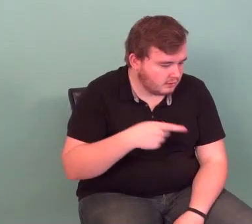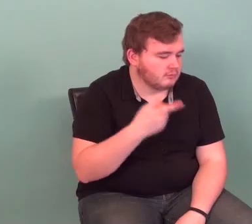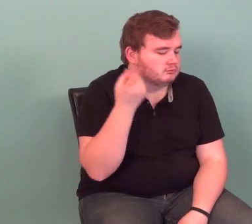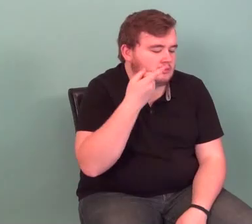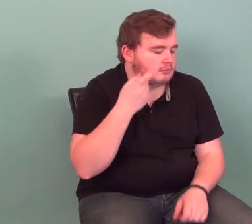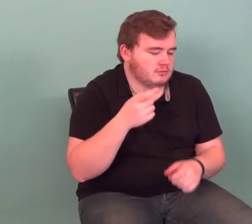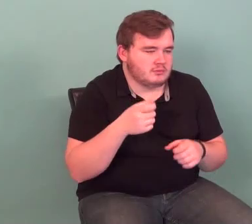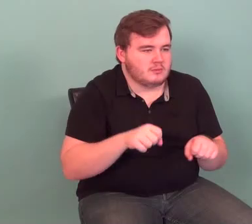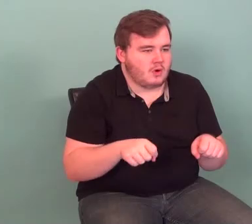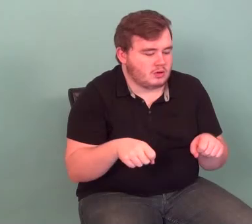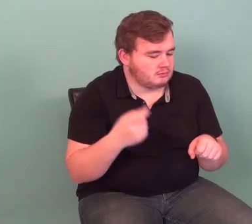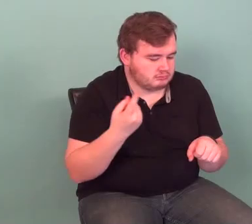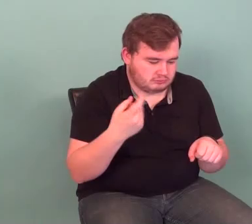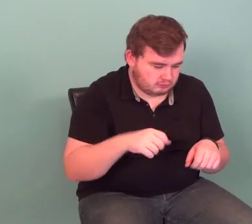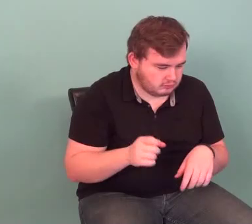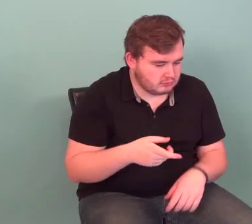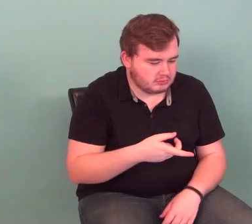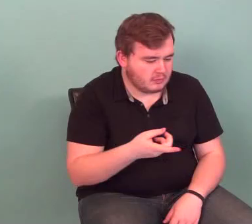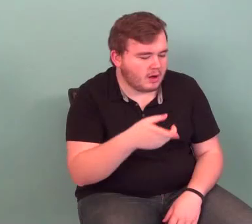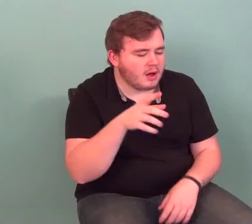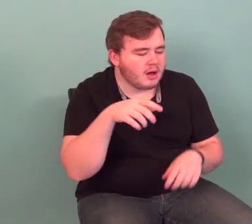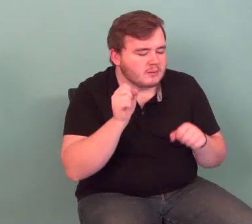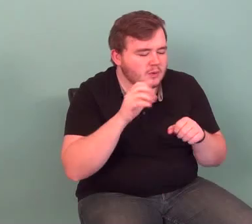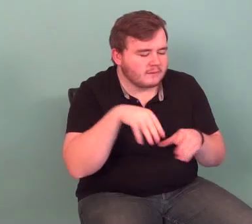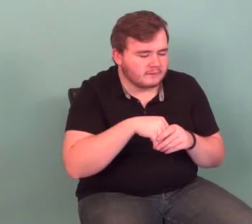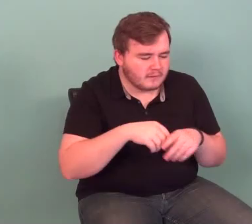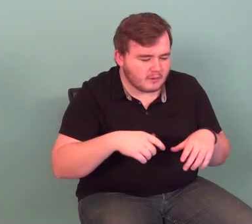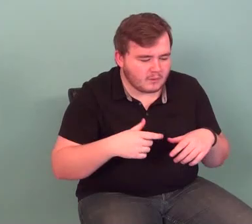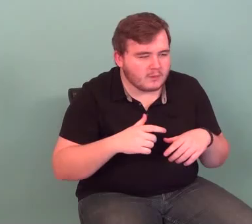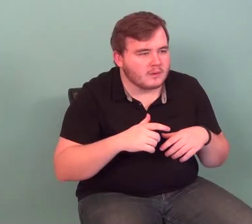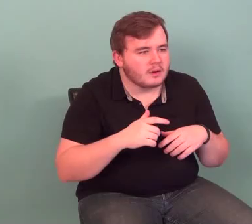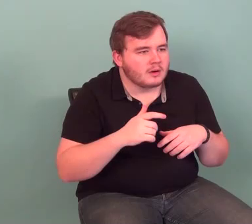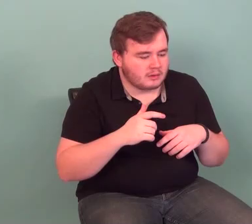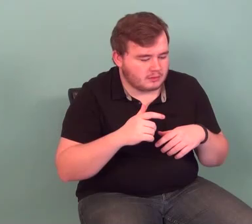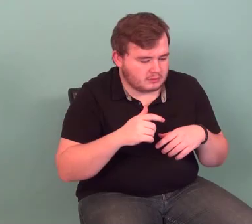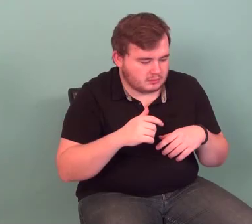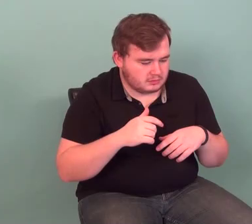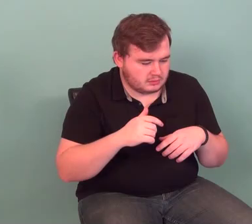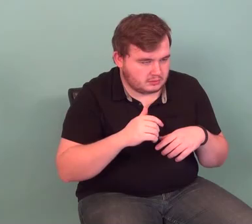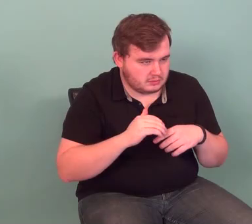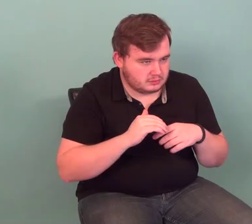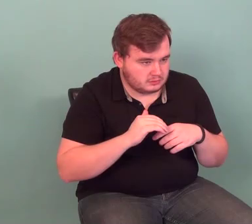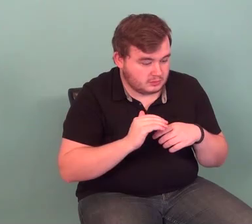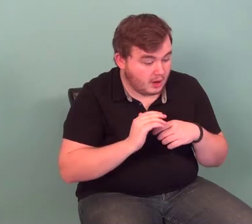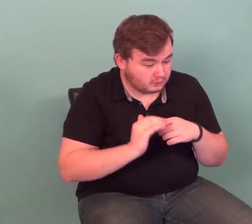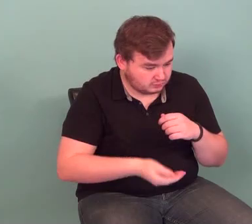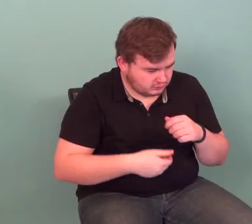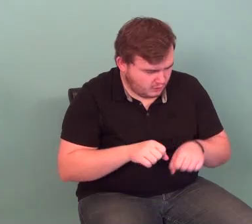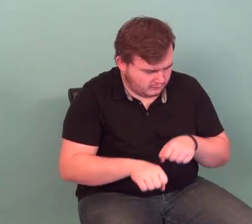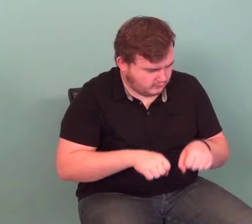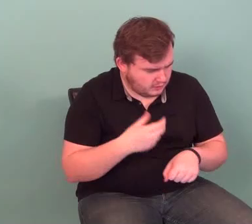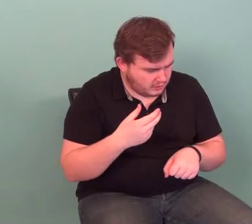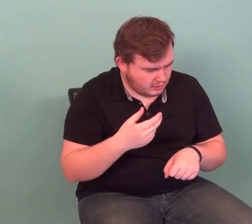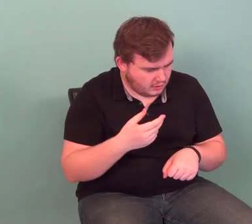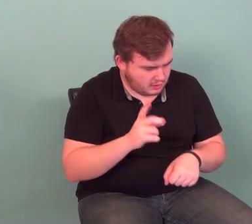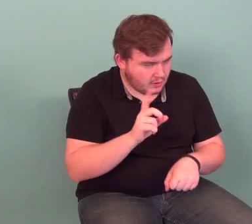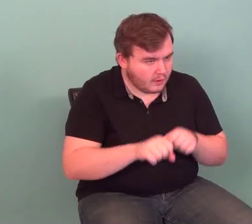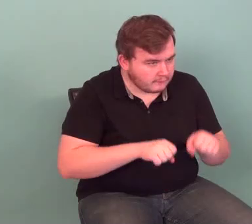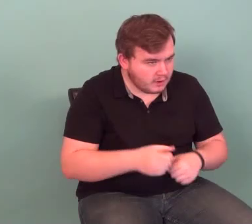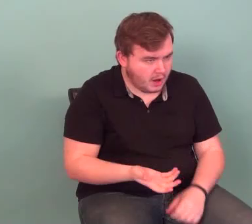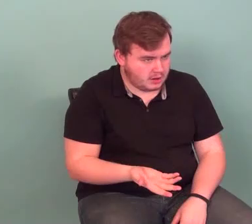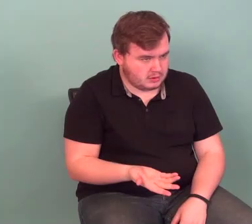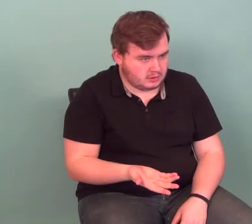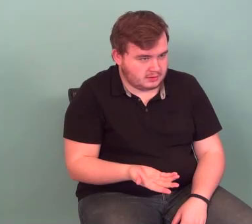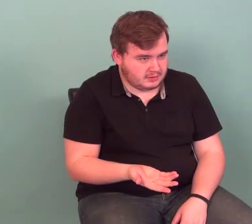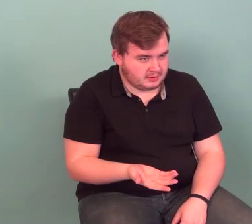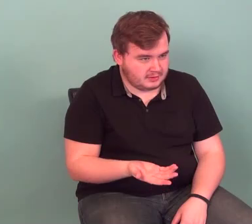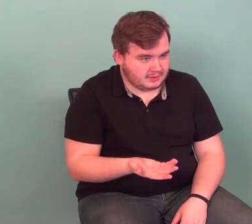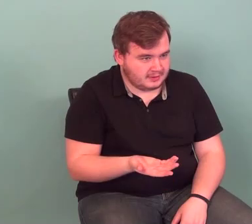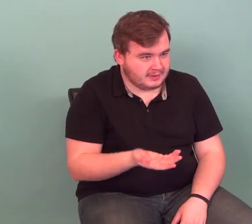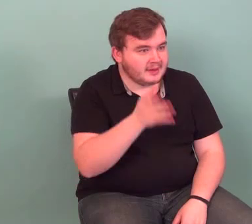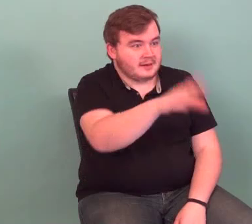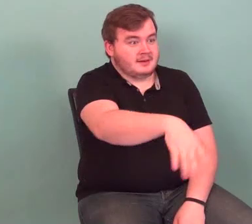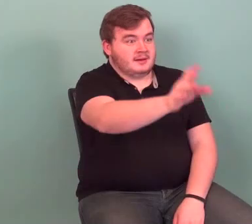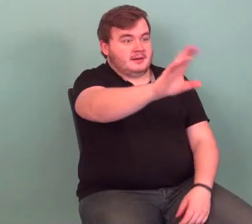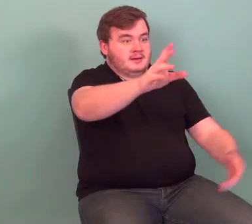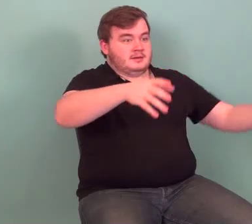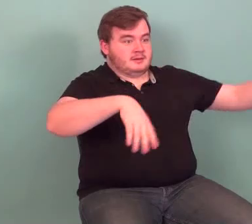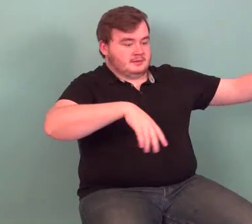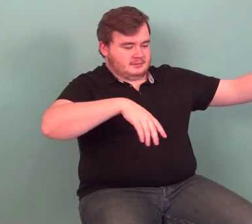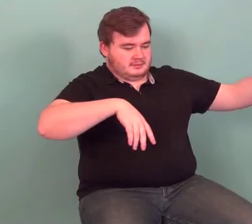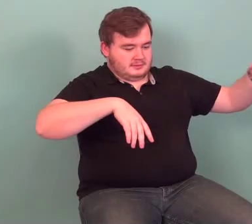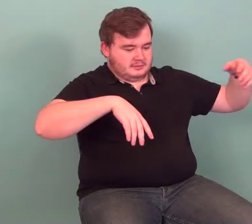Zabroniona jest jazda na motorze... motorowerze... i skuterze...